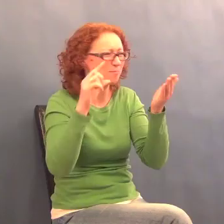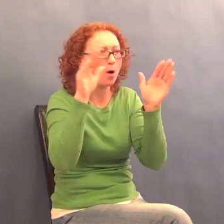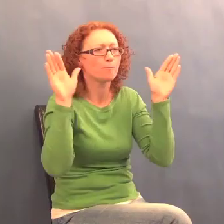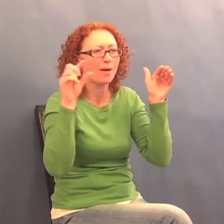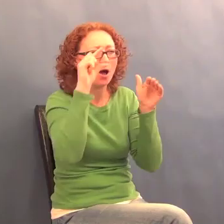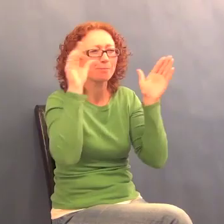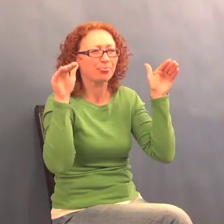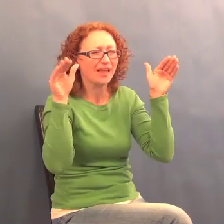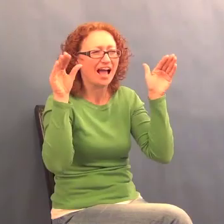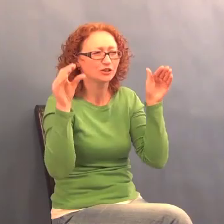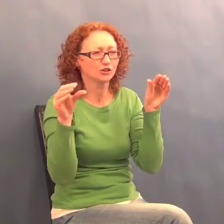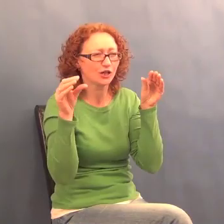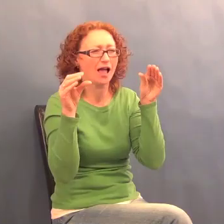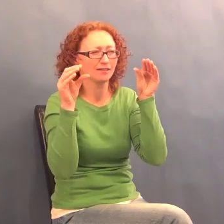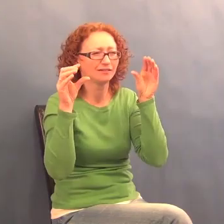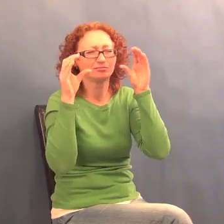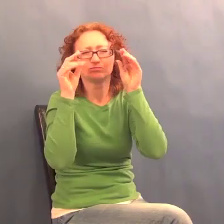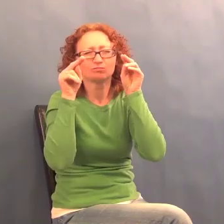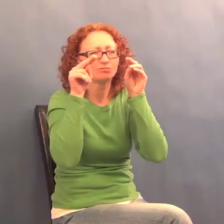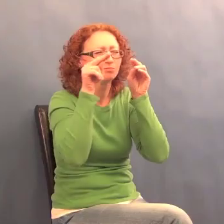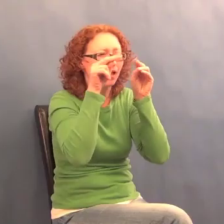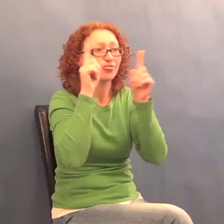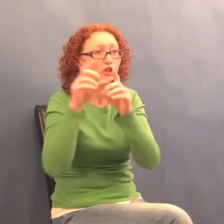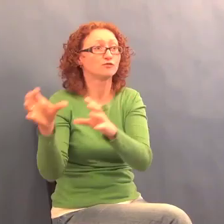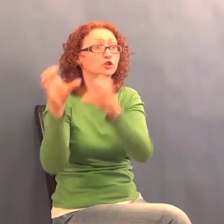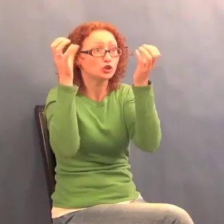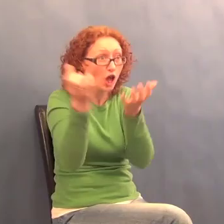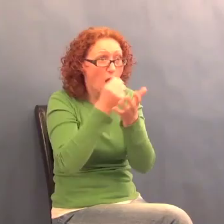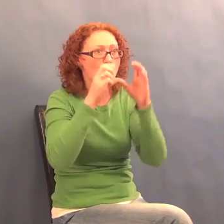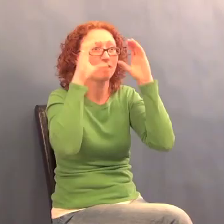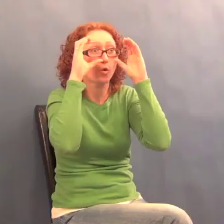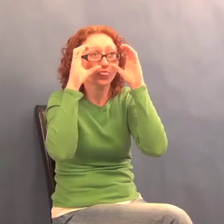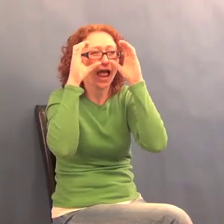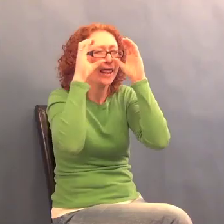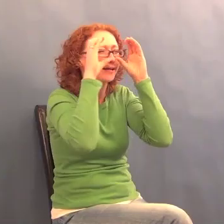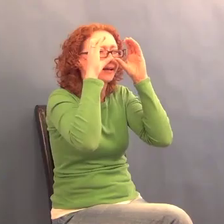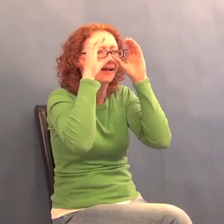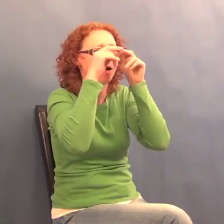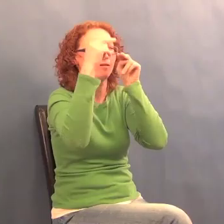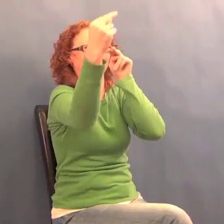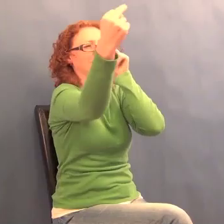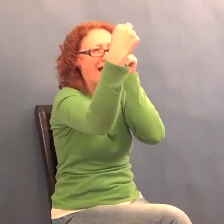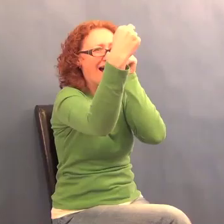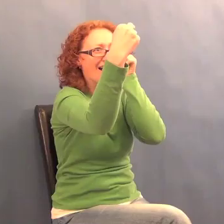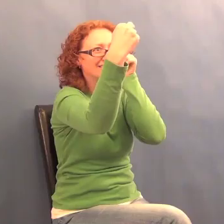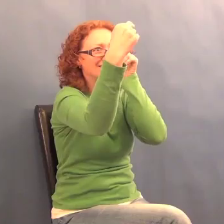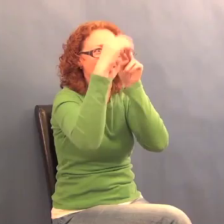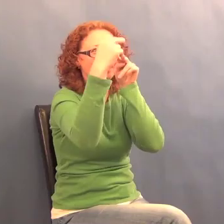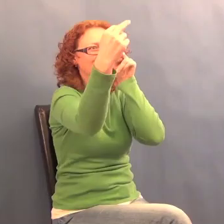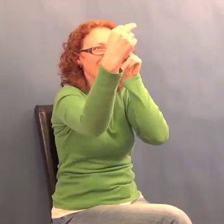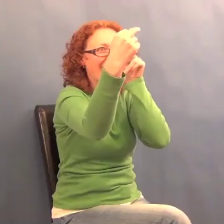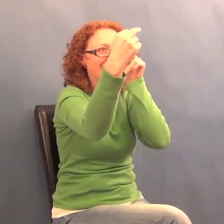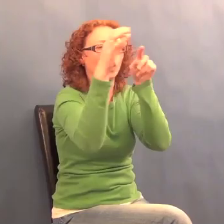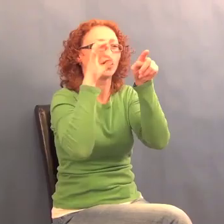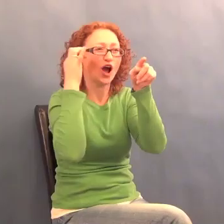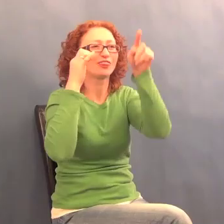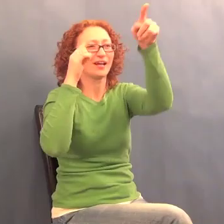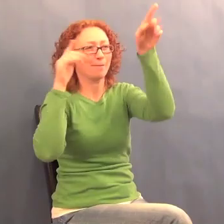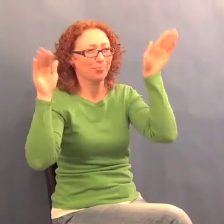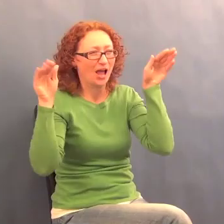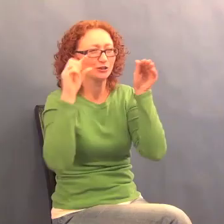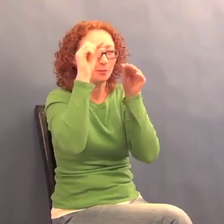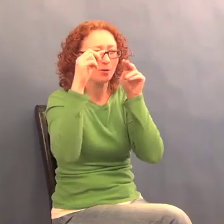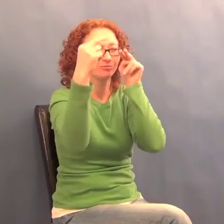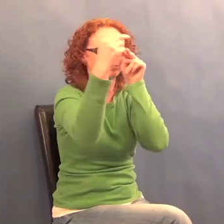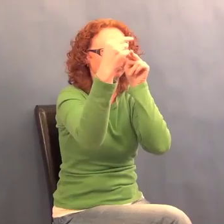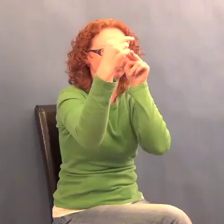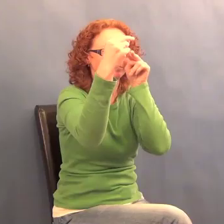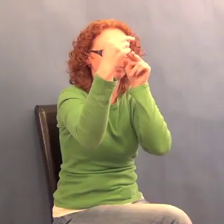Mały ptaszek też się rozgląda, bierze lornetkę i akurat zauważa przez nią kota, który też się na niego patrzy.